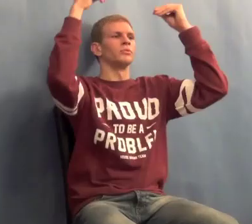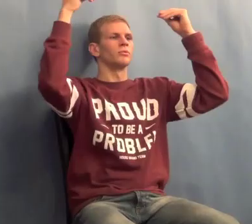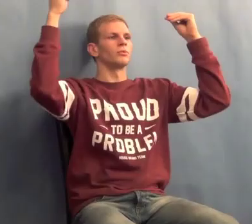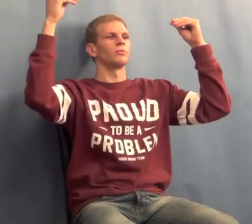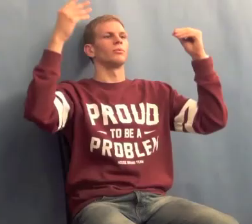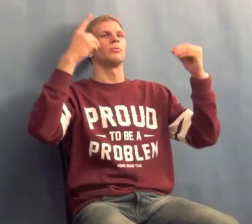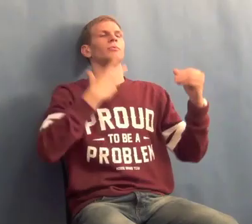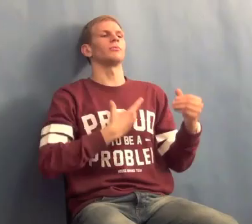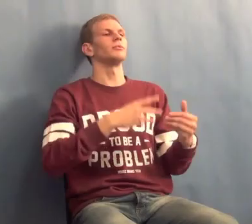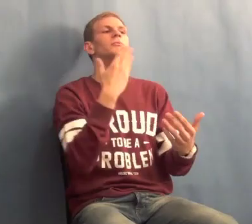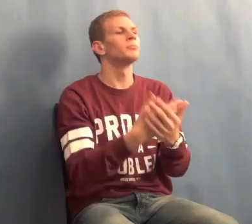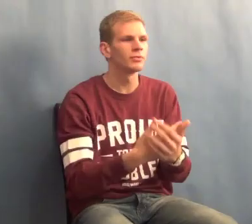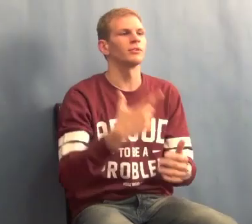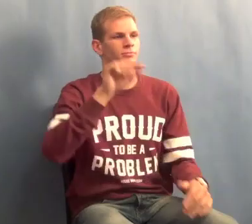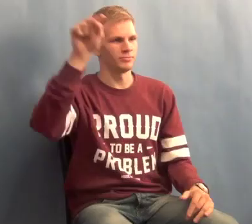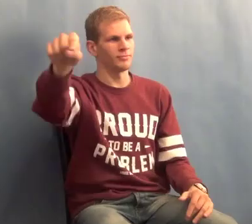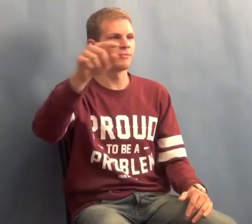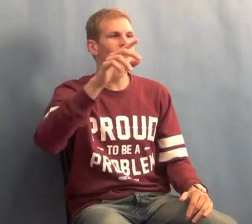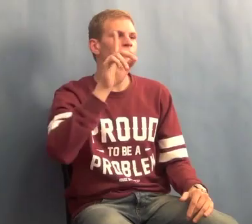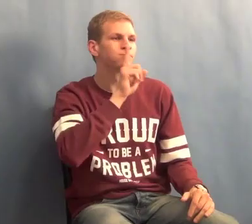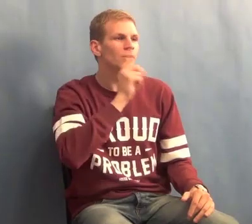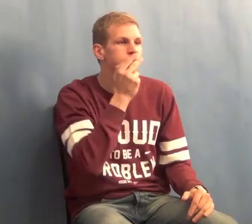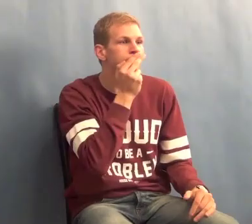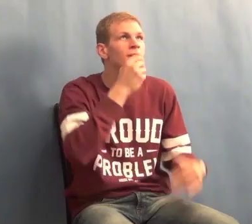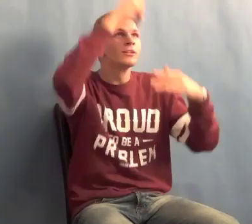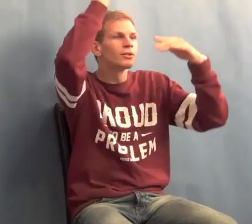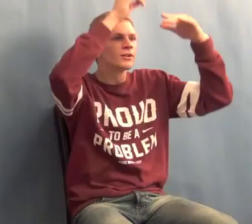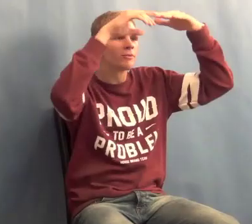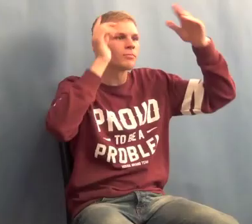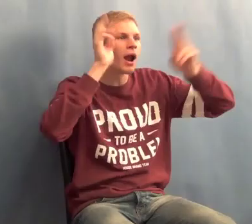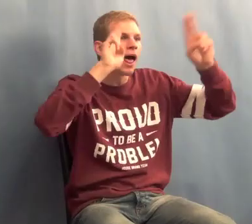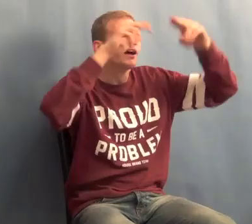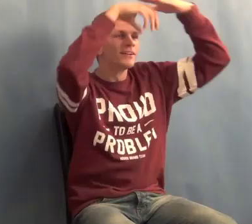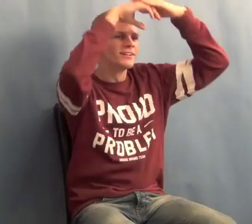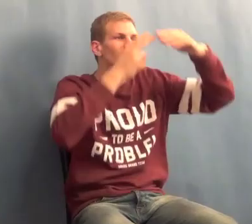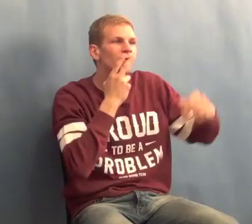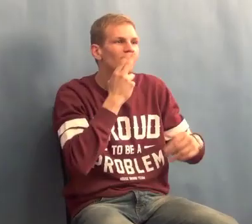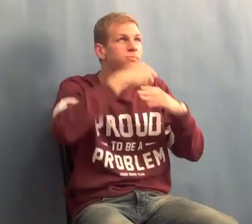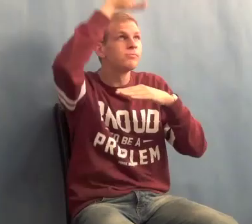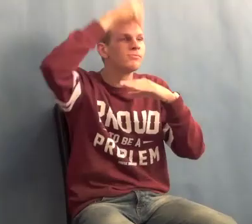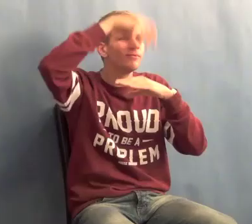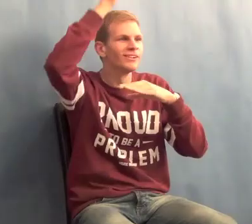A to dlatego, że chłopak palił papierosa i włączył się czujnik przeciwpożarowy.